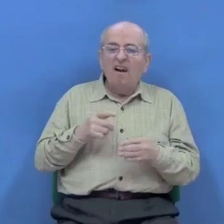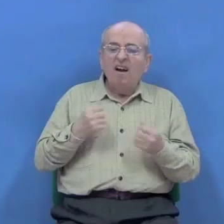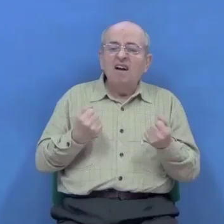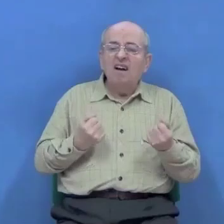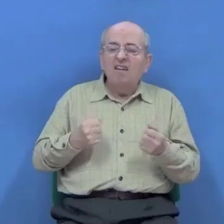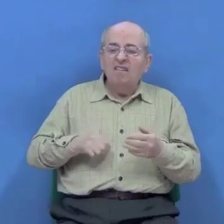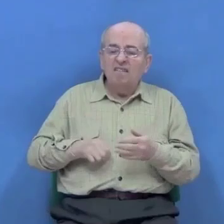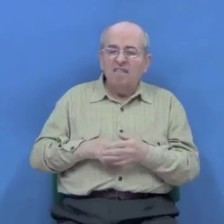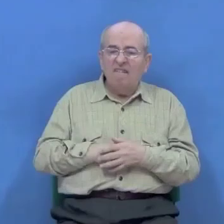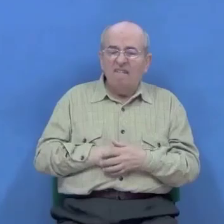Samochód.